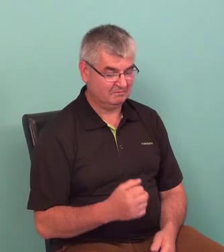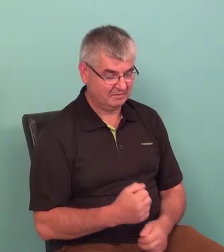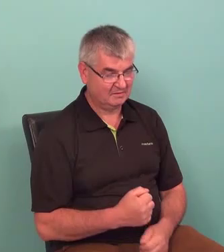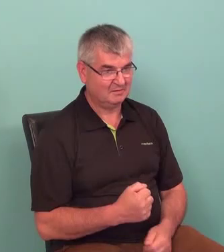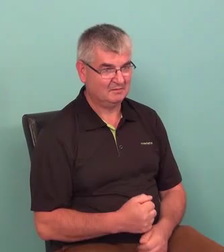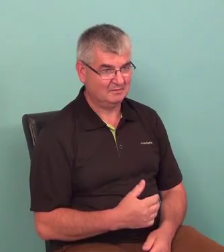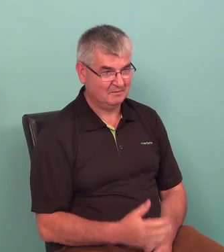Dalej praca.